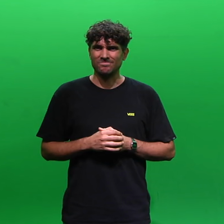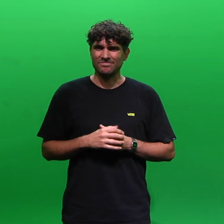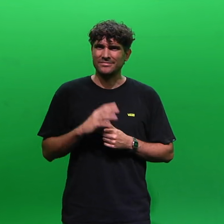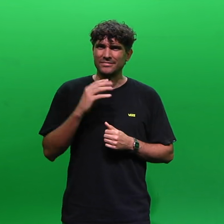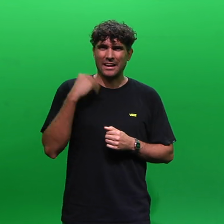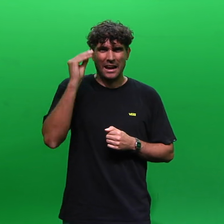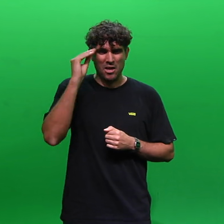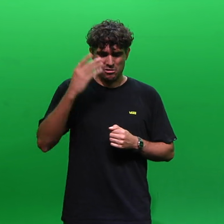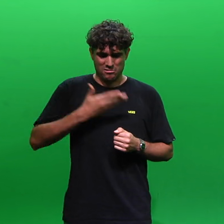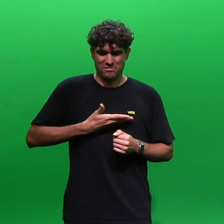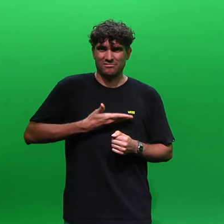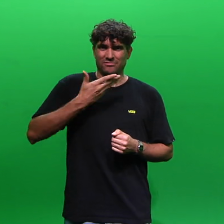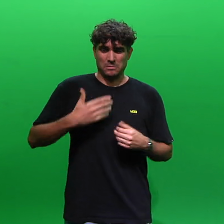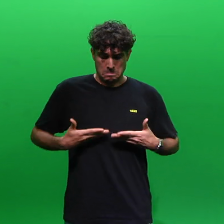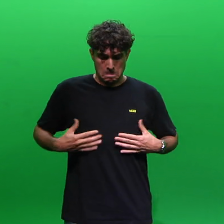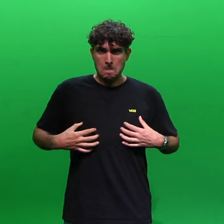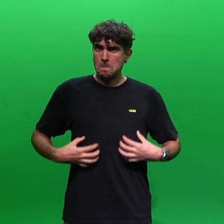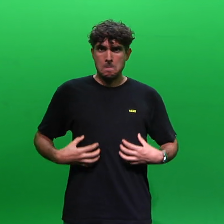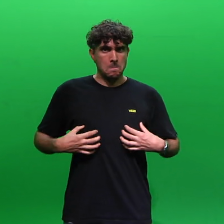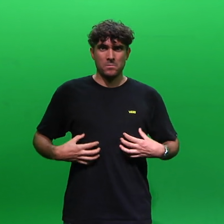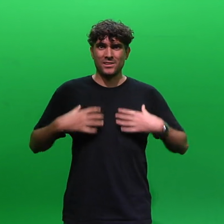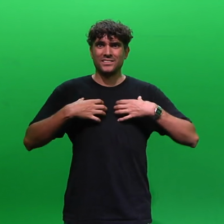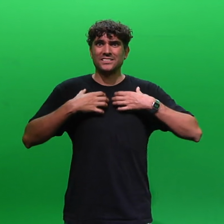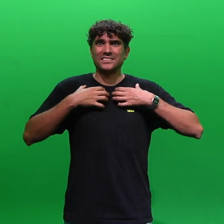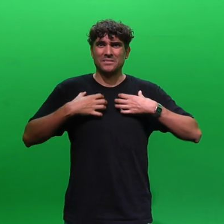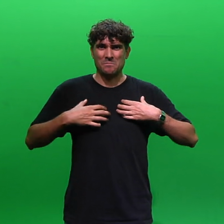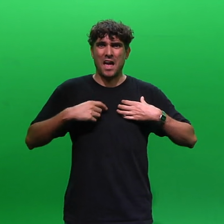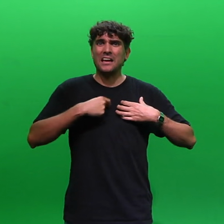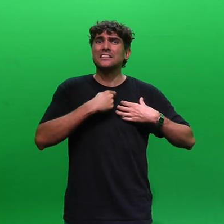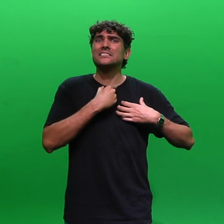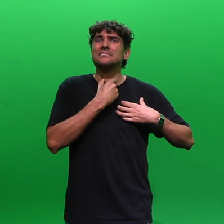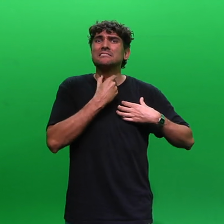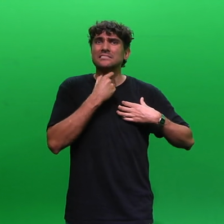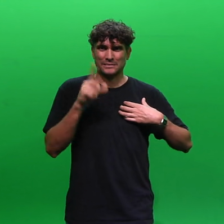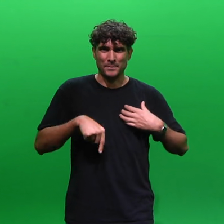Crec que de la part de les vies superiors, la part dels pulmons no, la part de dalt em fa mal, i l'esòfag també.